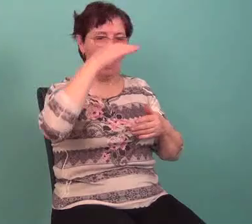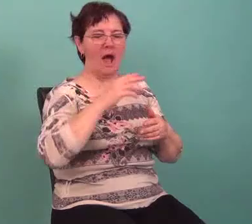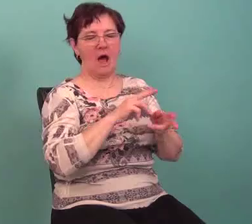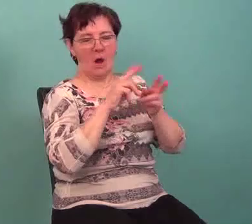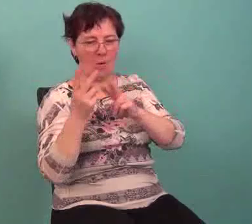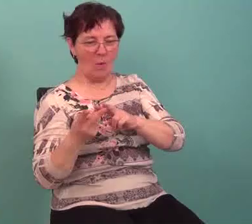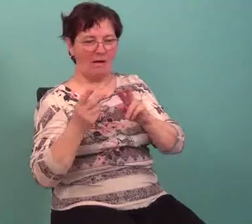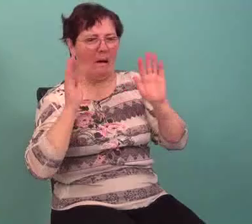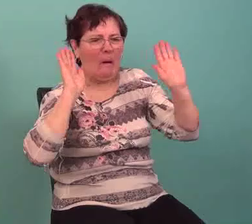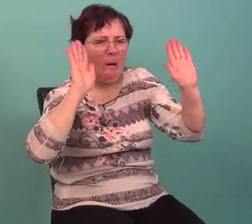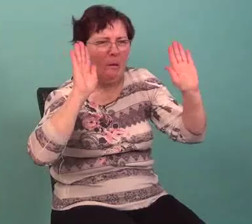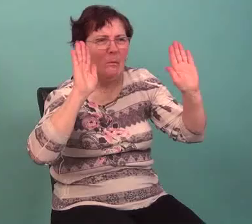Na następnym obrazku ma wyciągnięte ręce.